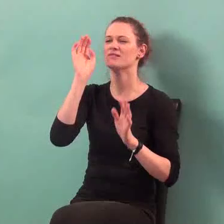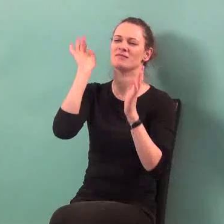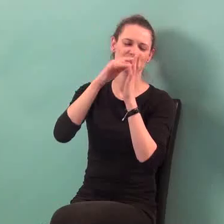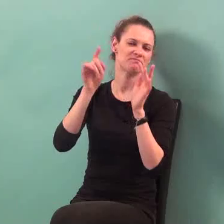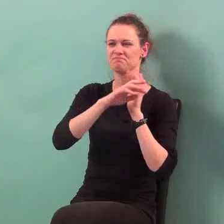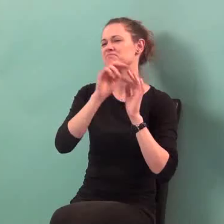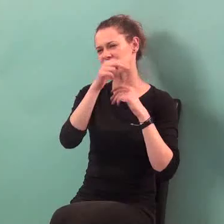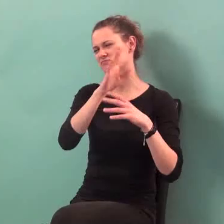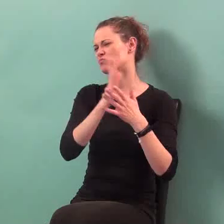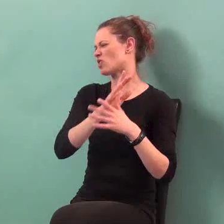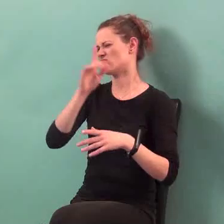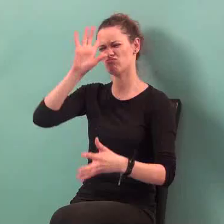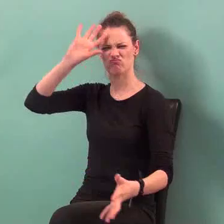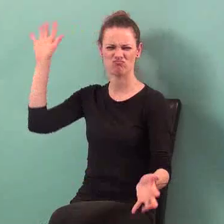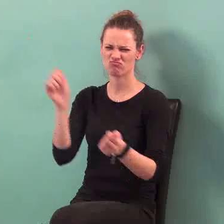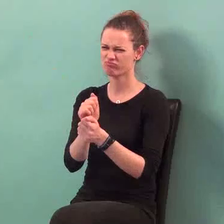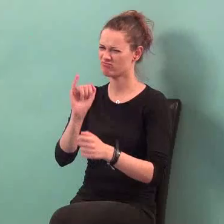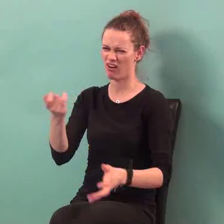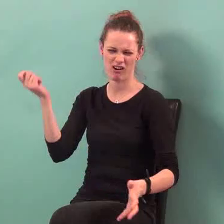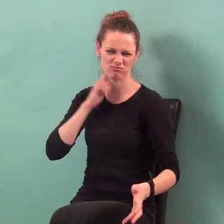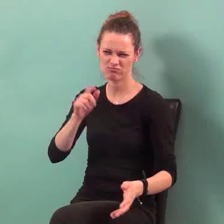Dociera na miejsce i już od razu mocno zasnął, jak zabity.